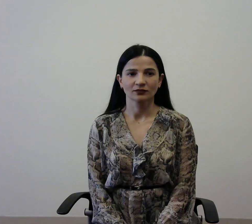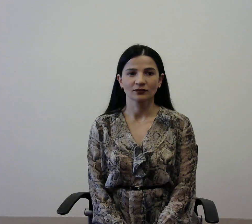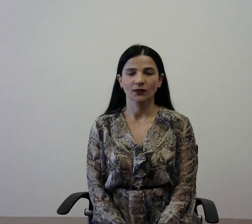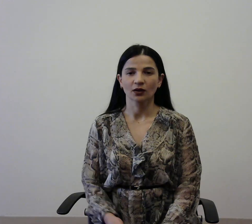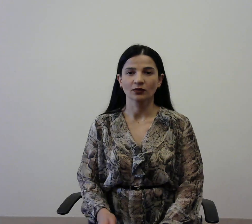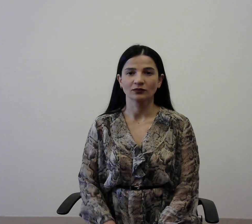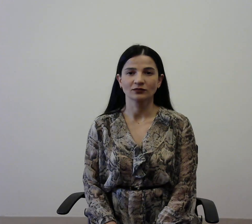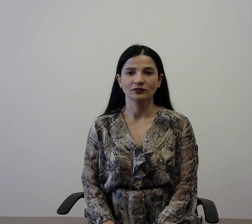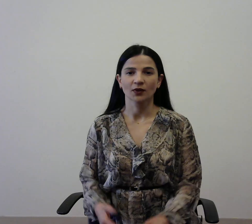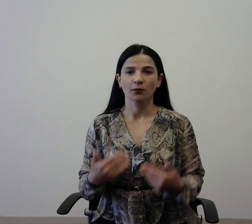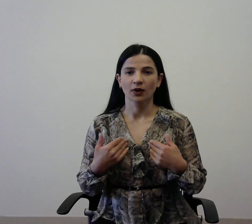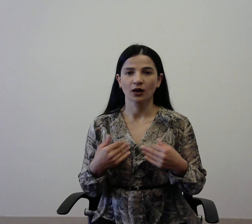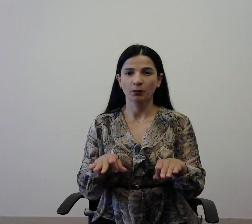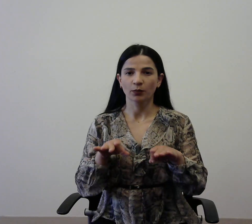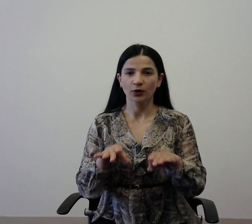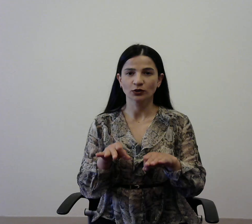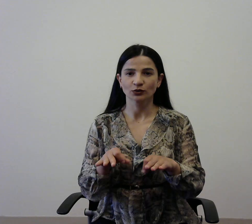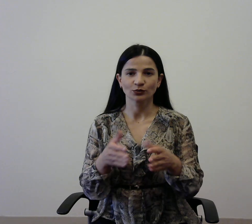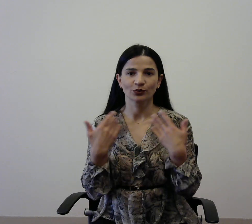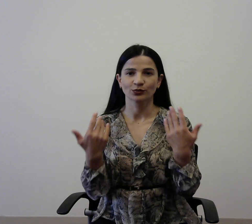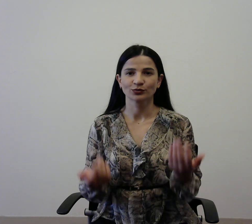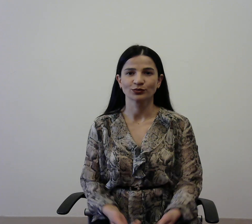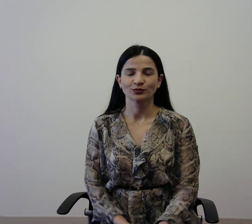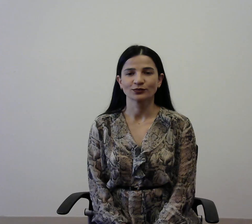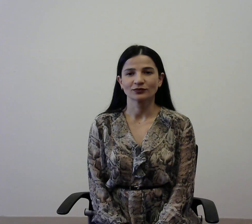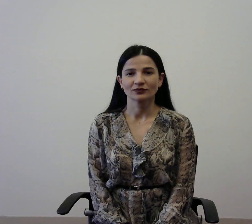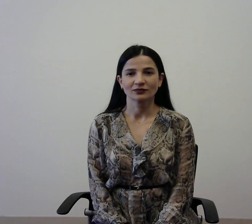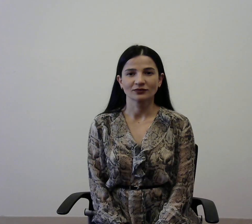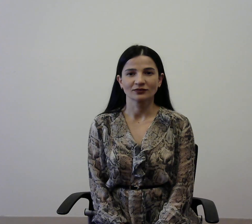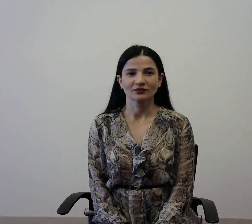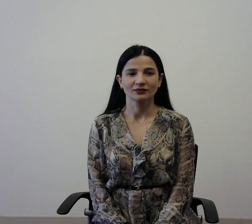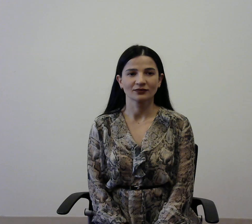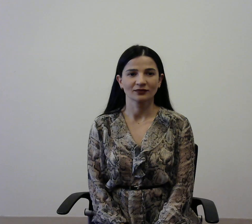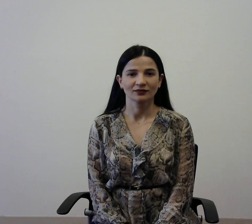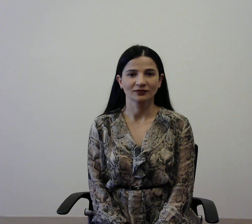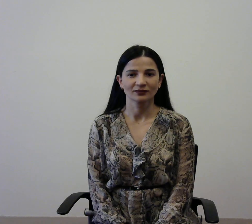Mənim avtomobilim yoxdur